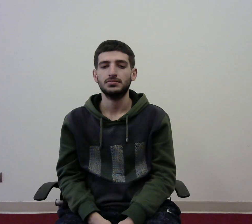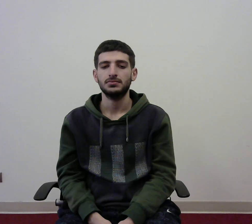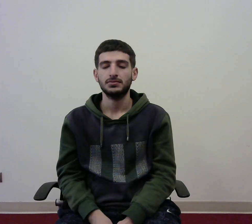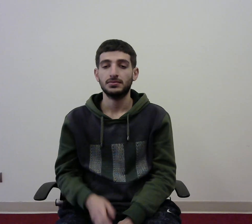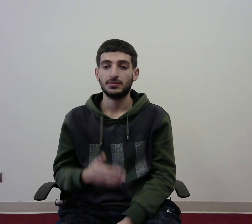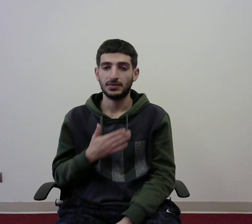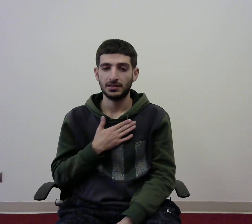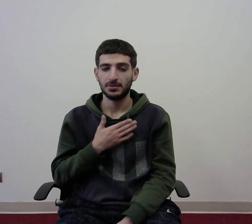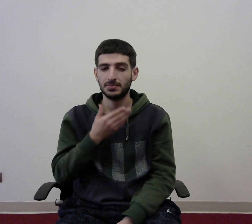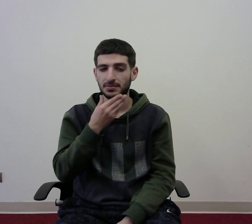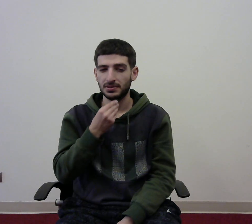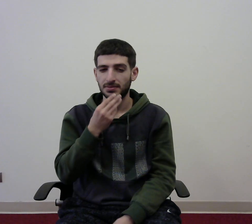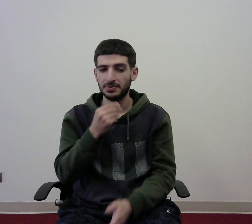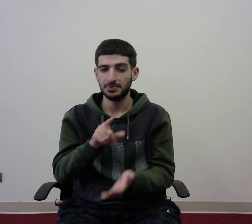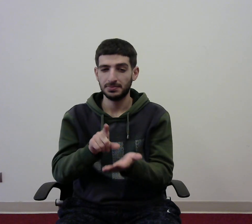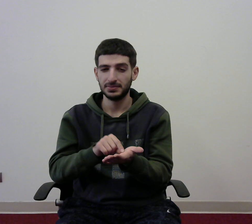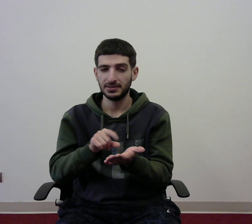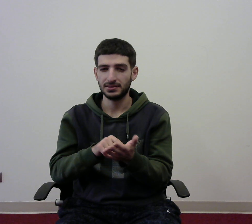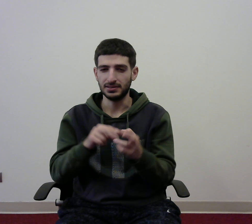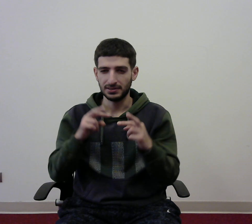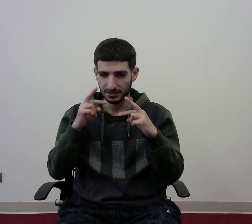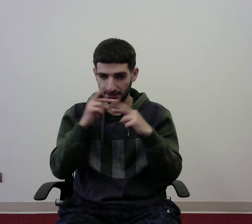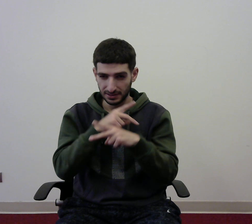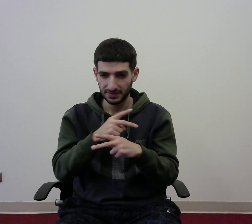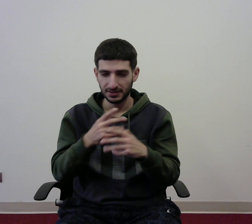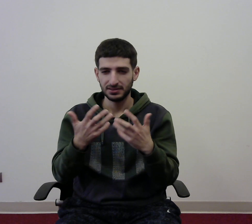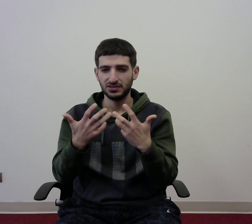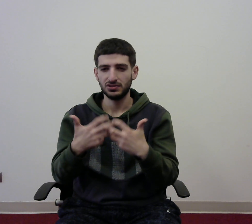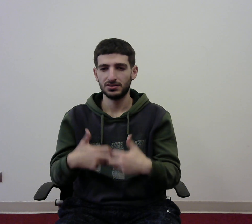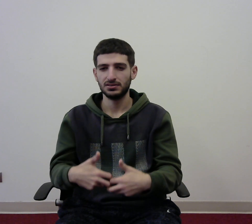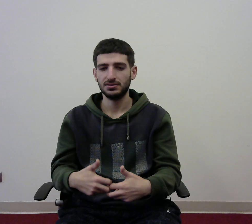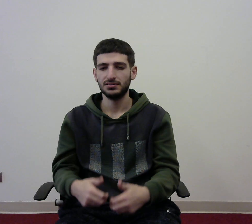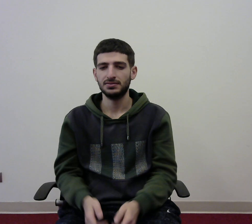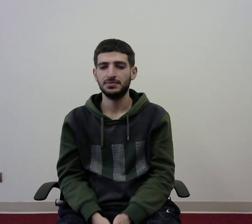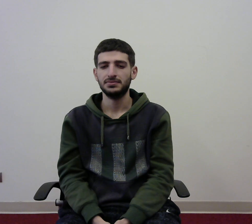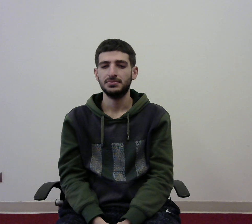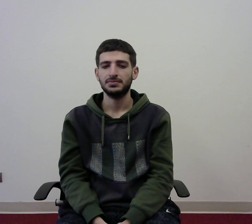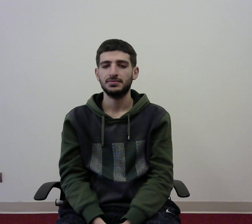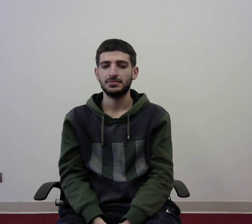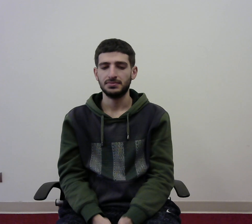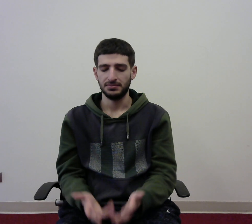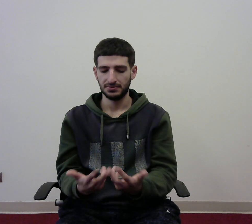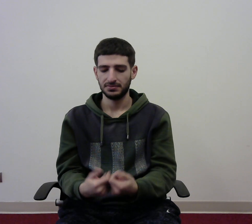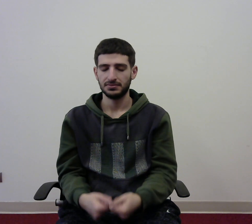Mənim babamın pensiyasını səhv hesablayıblar